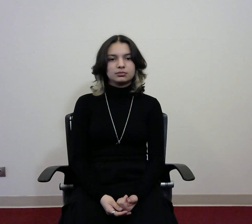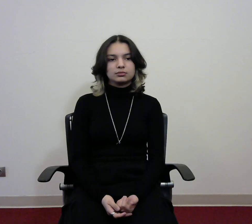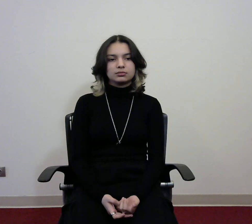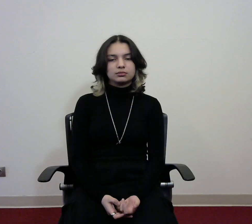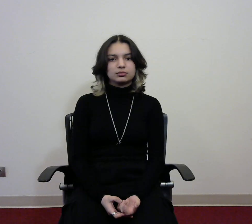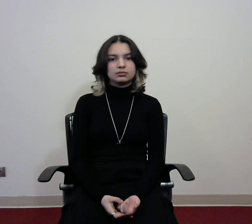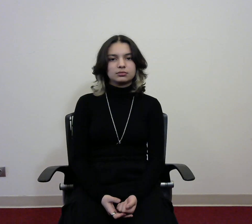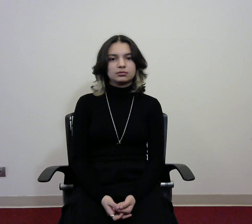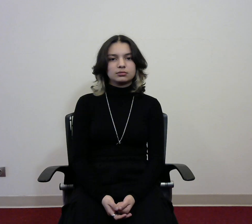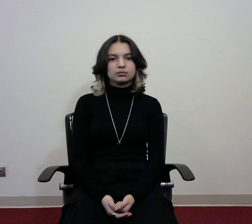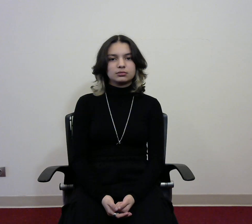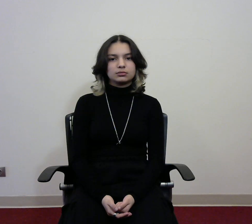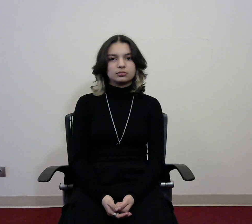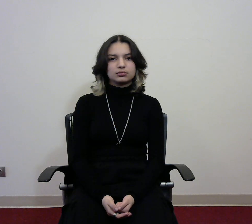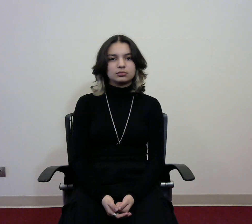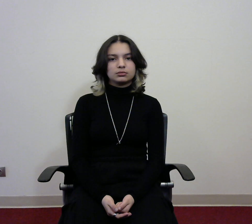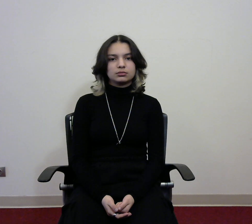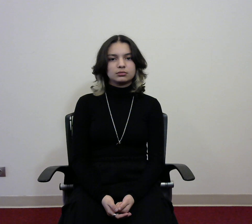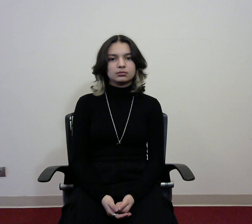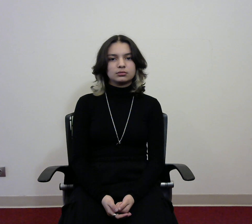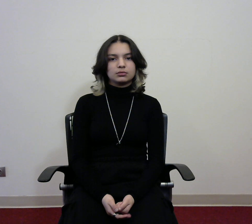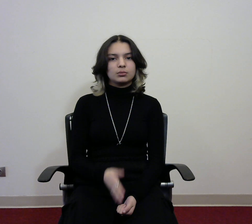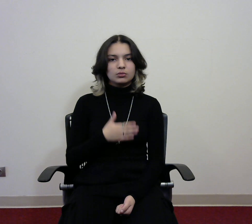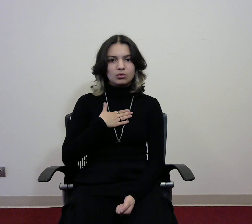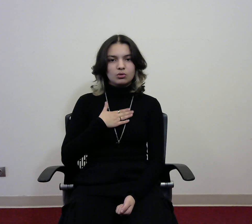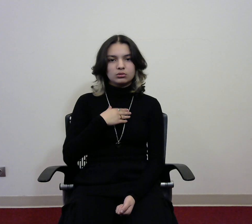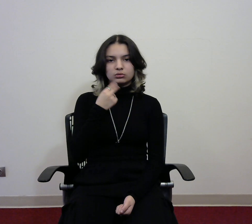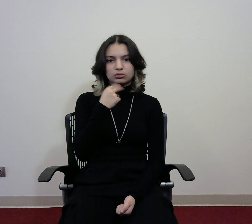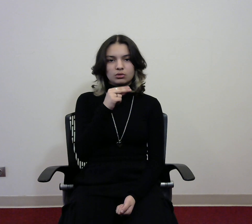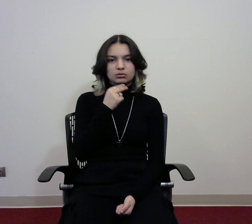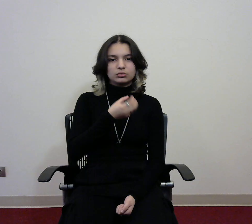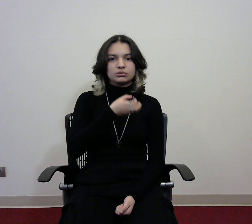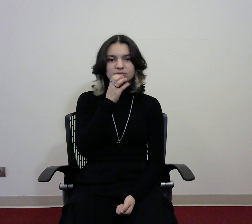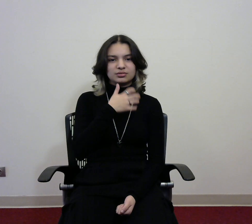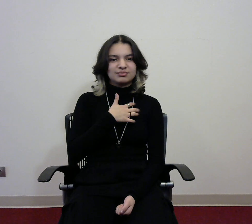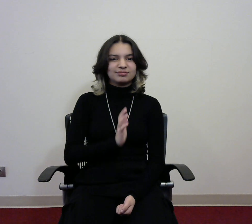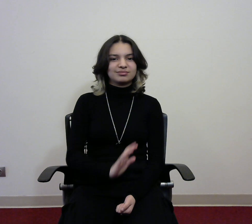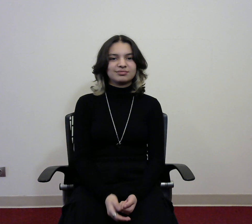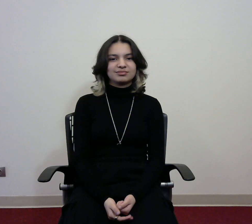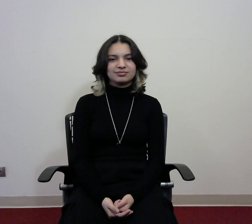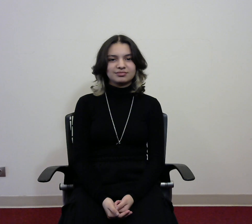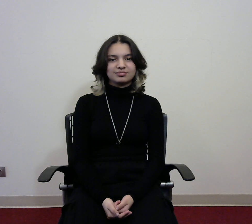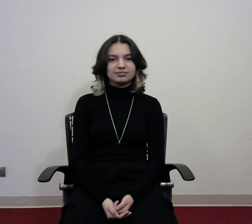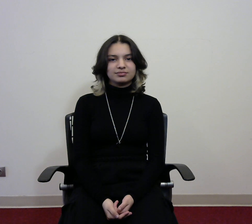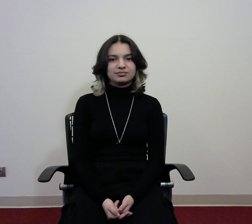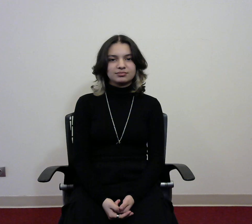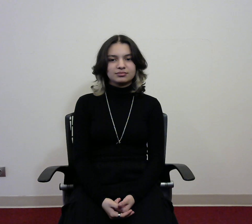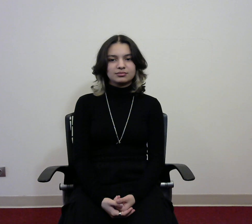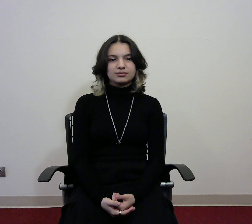Mən çay içmək istəmirəm